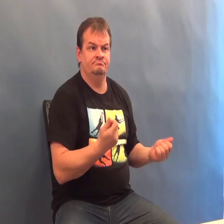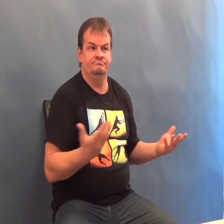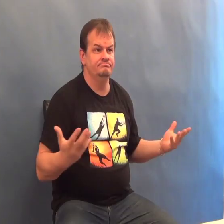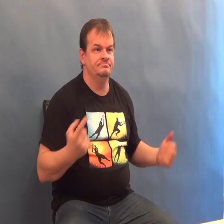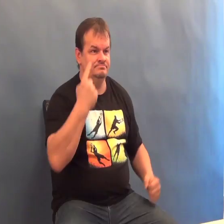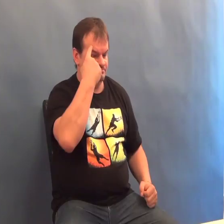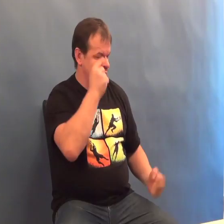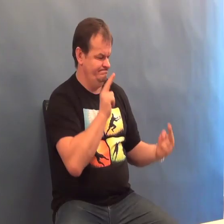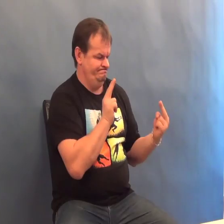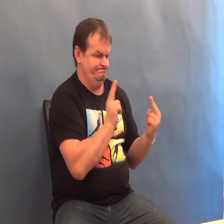Myśli, i umawia się z dzieckiem.